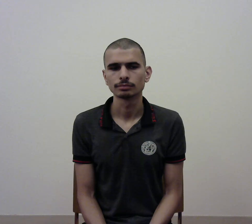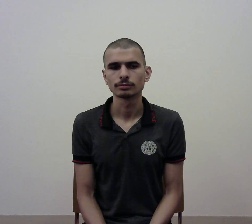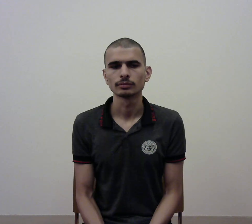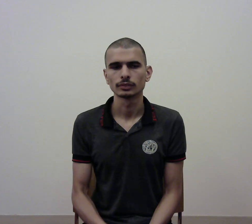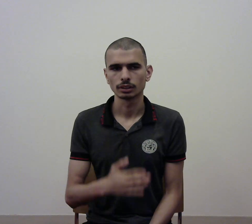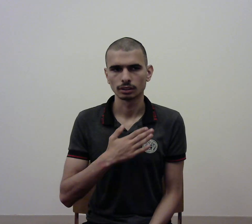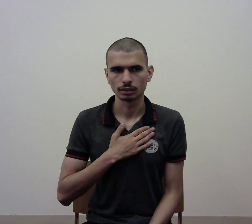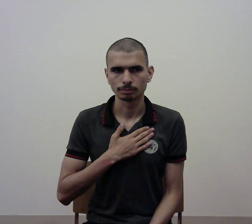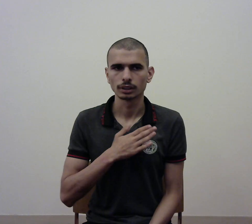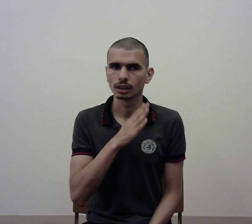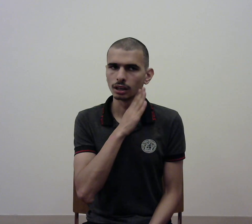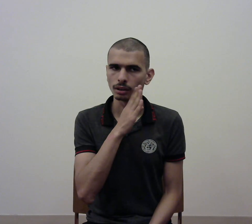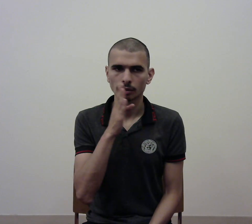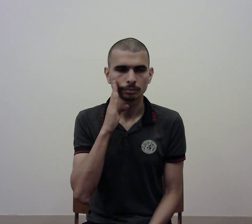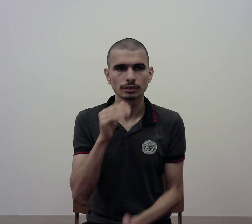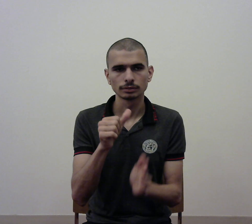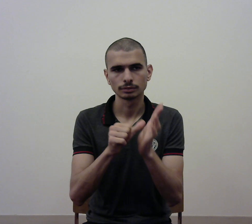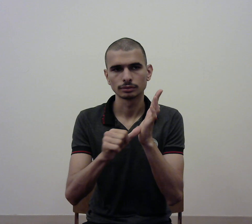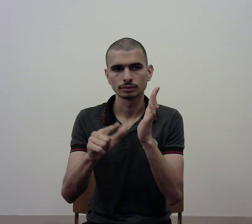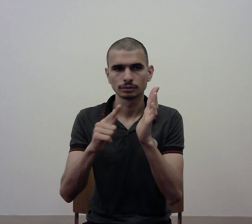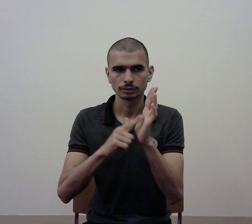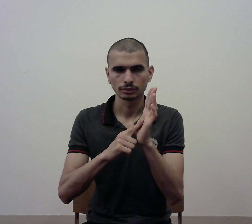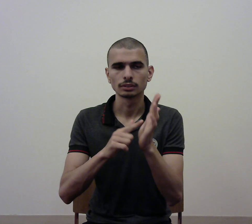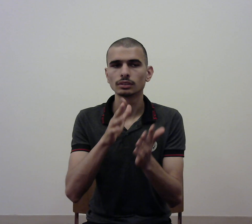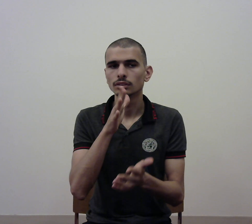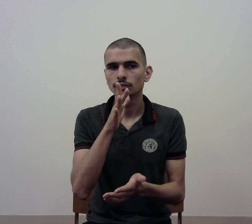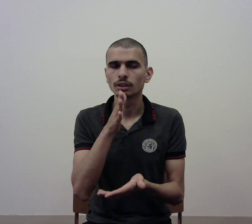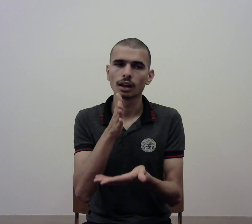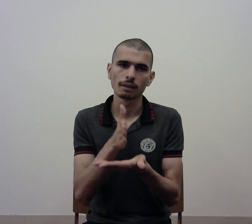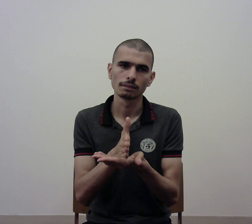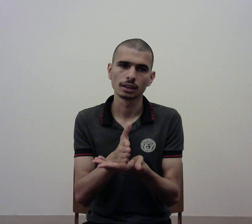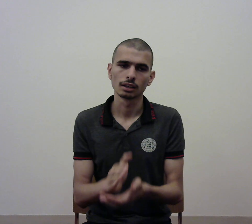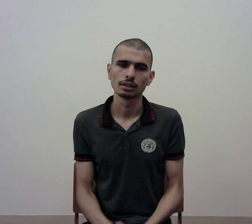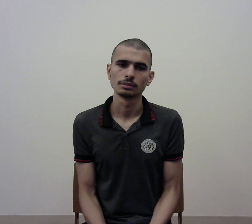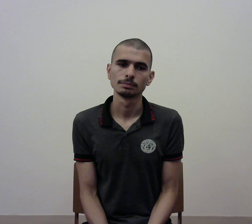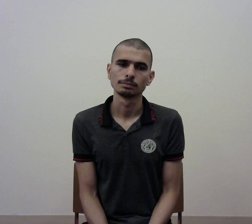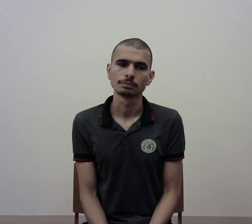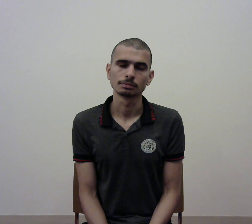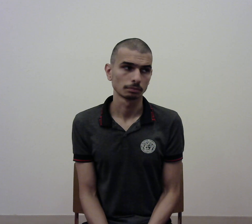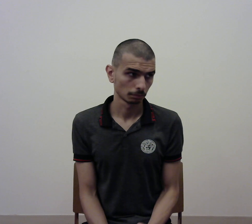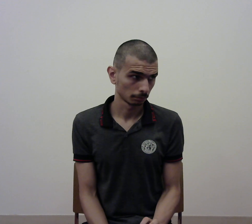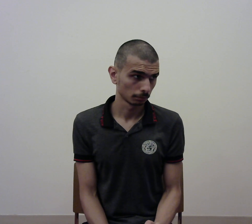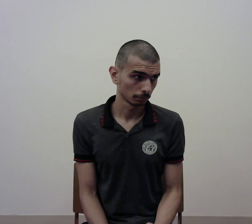Mənim anamın 67 yaşı var